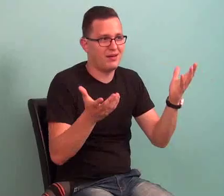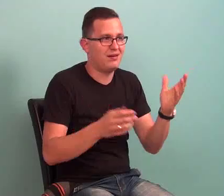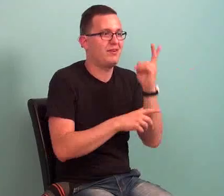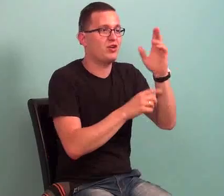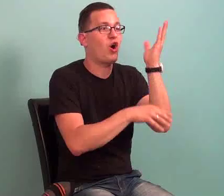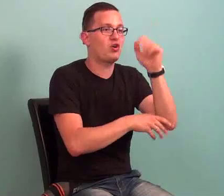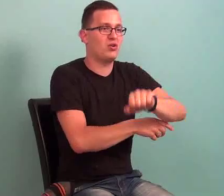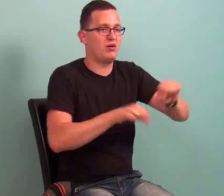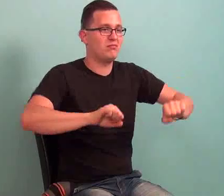Podchodzą do okna.